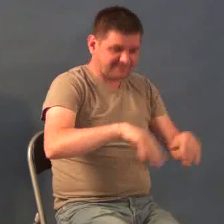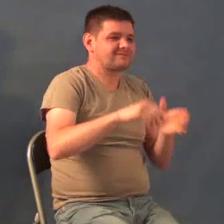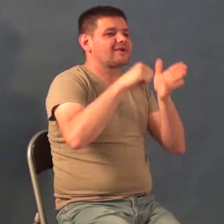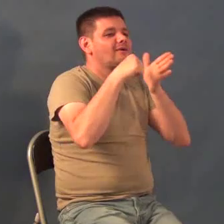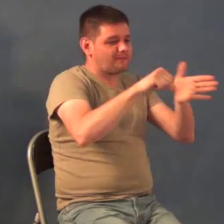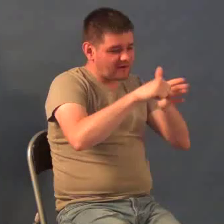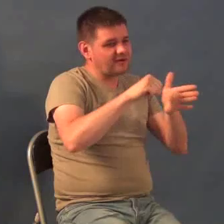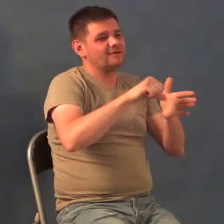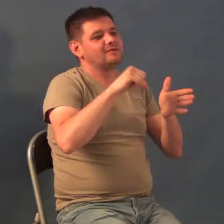Wycieczka.